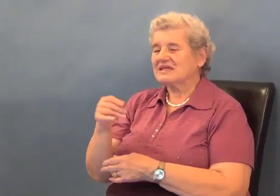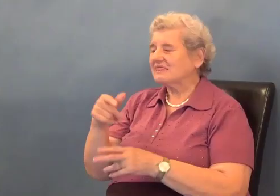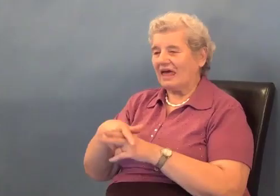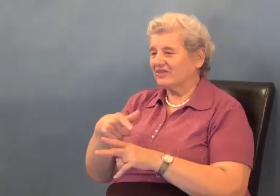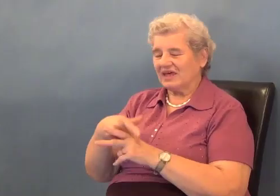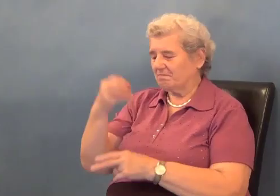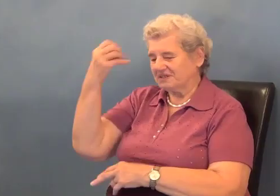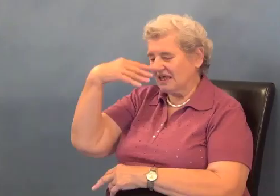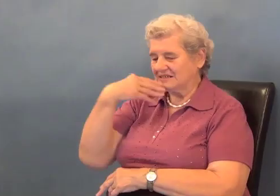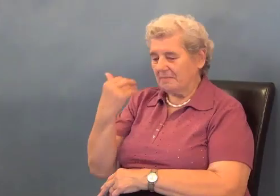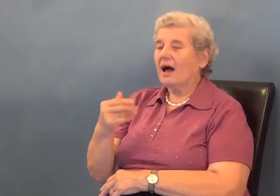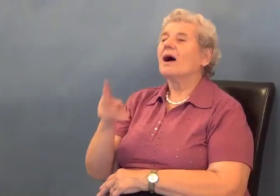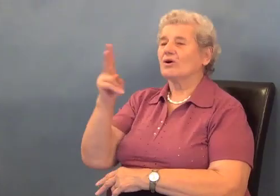W stajni prysznica nie ma.